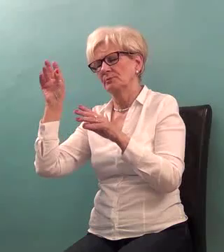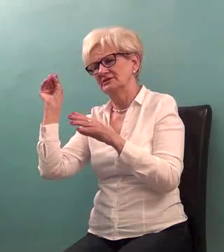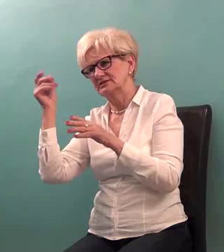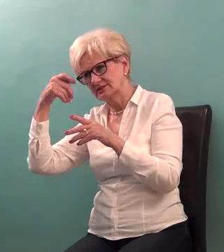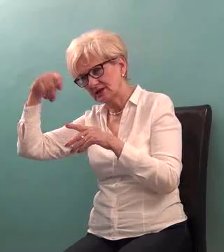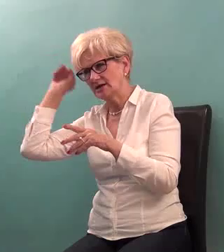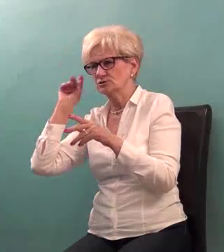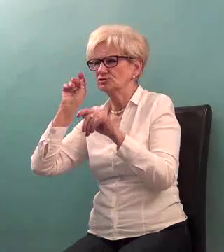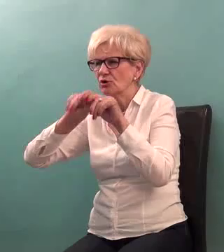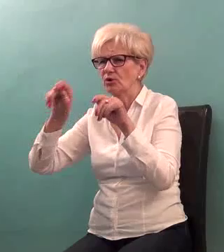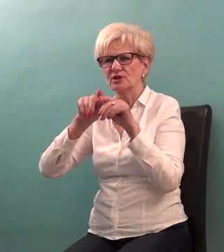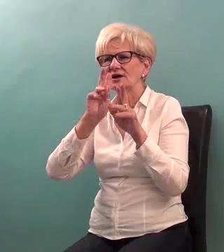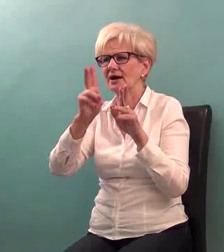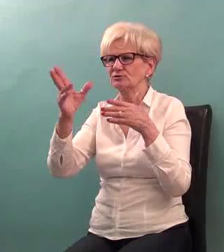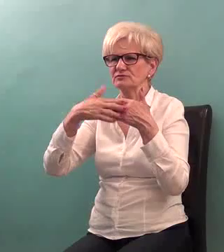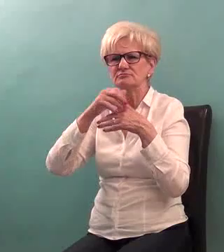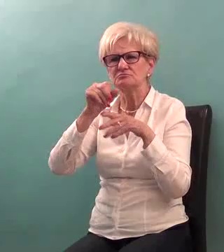Strażacy sprawdzają każde drzwi.